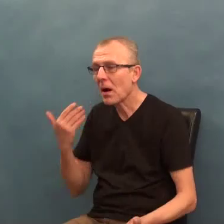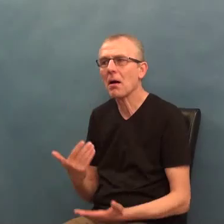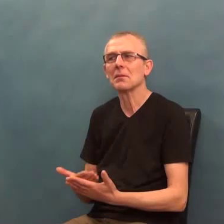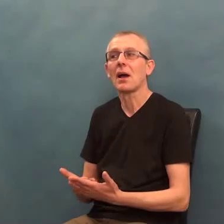Dlaczego?